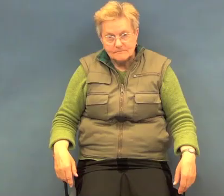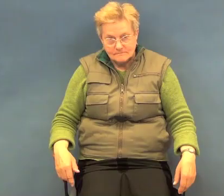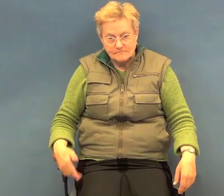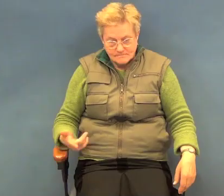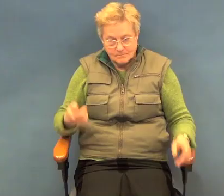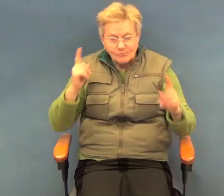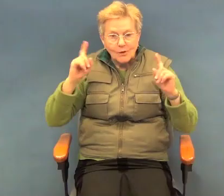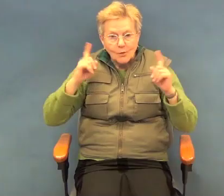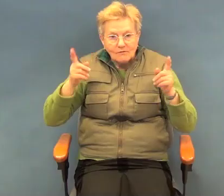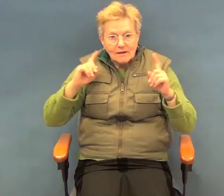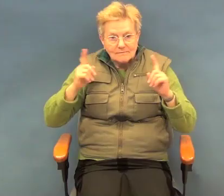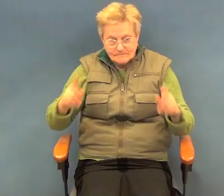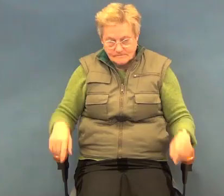To jest znak ostrzegawczy.